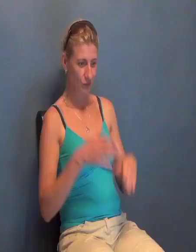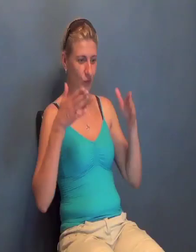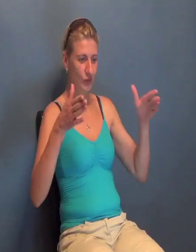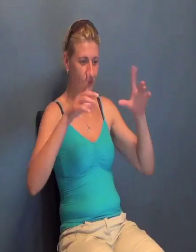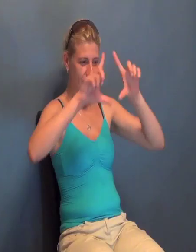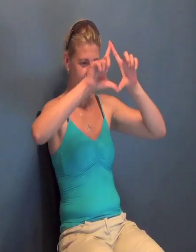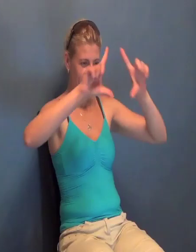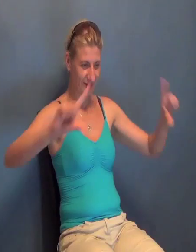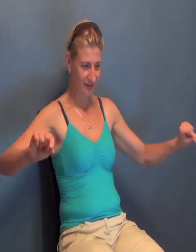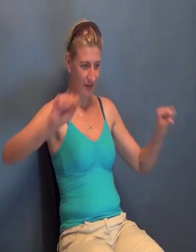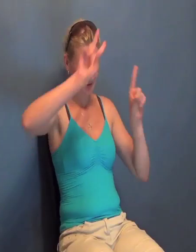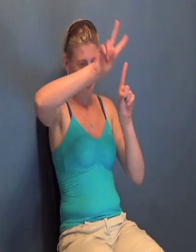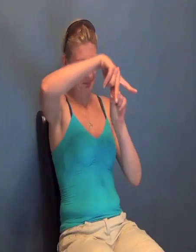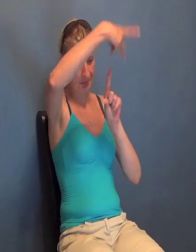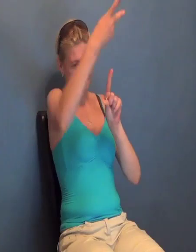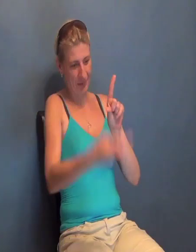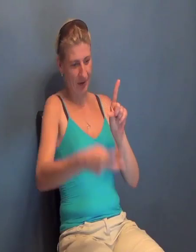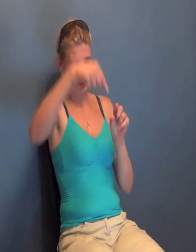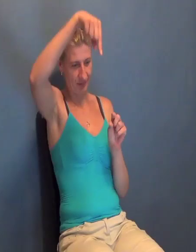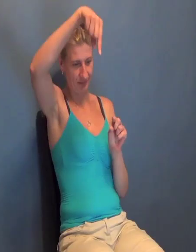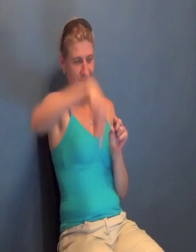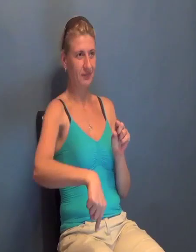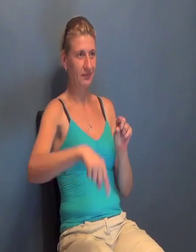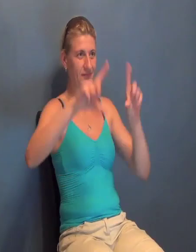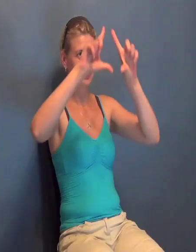Jest ulica i jest trójkąt przedstawiający ostrzeżenie przed upadkiem w dół.